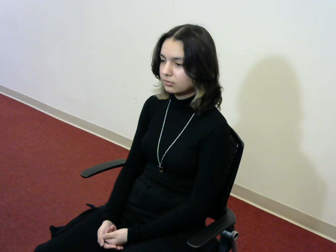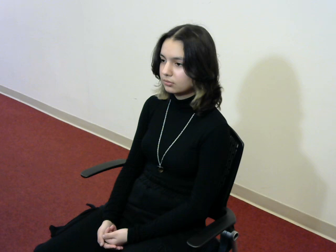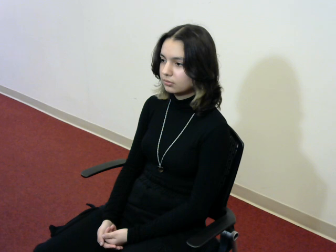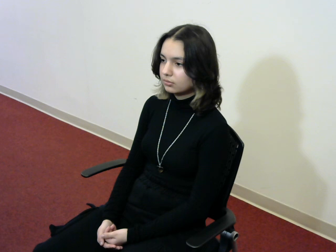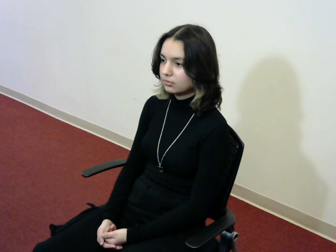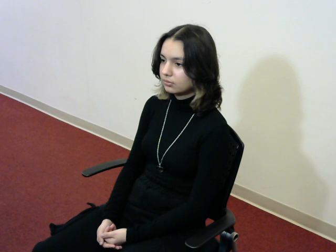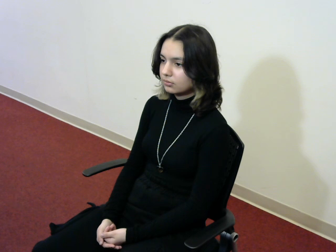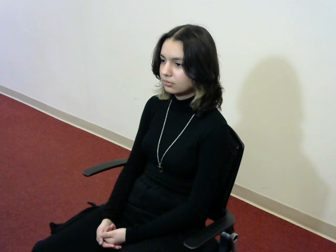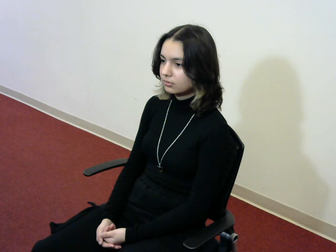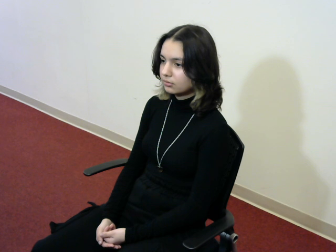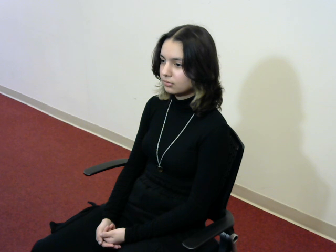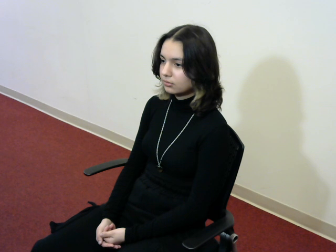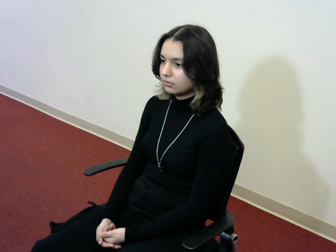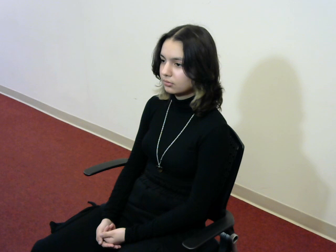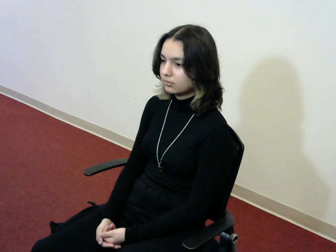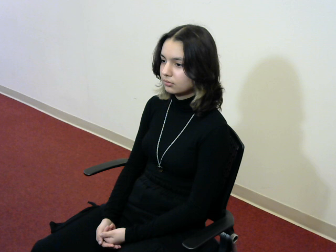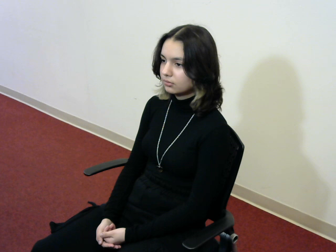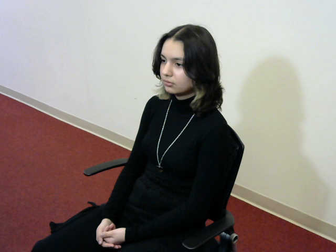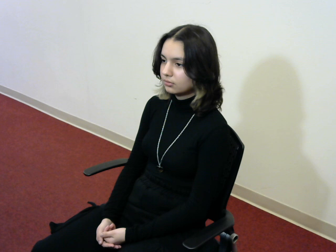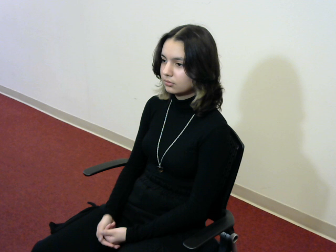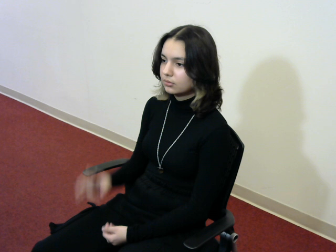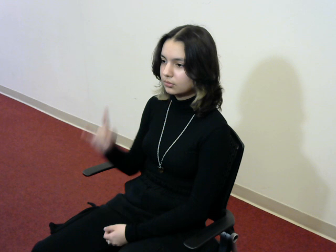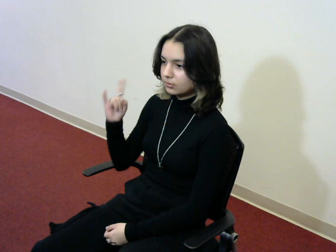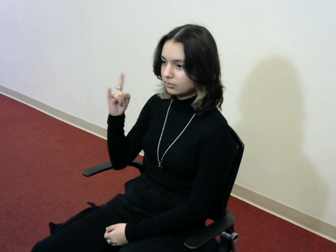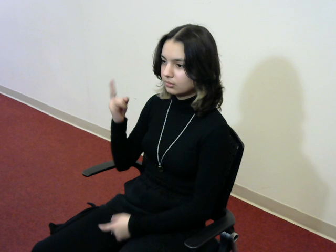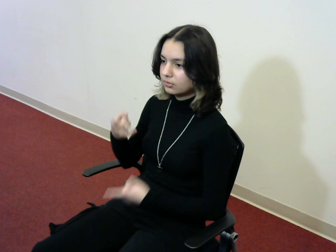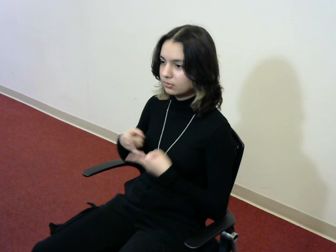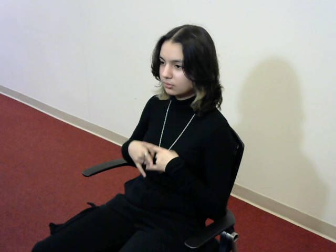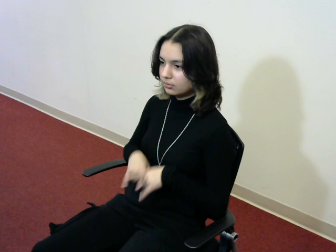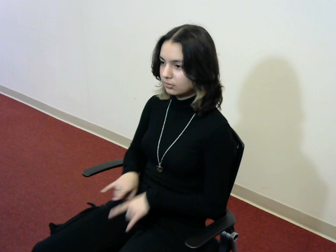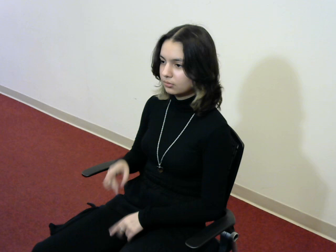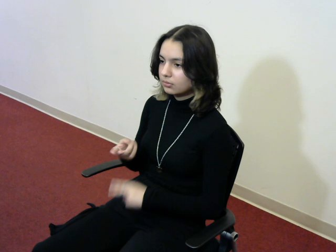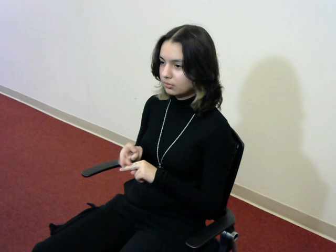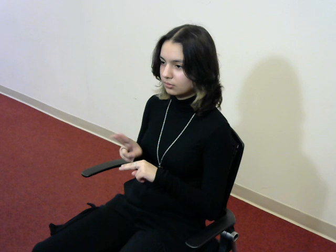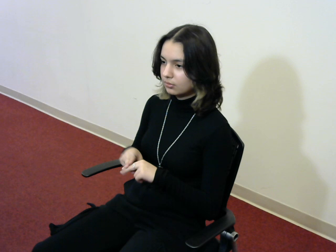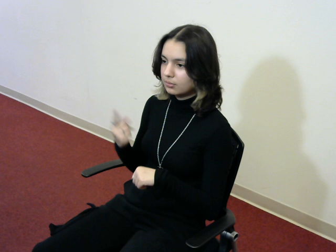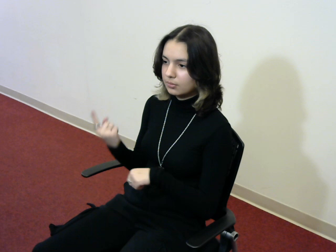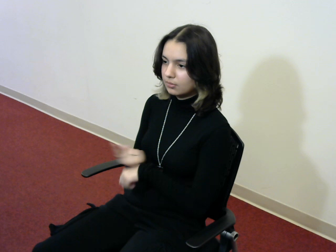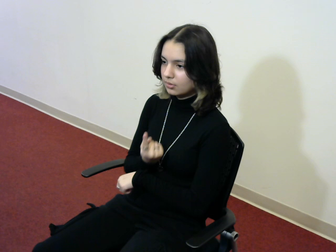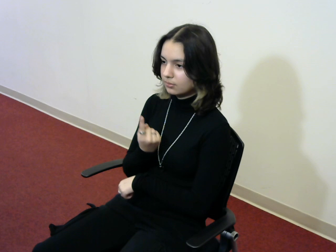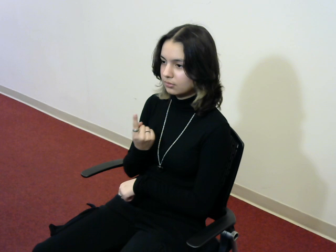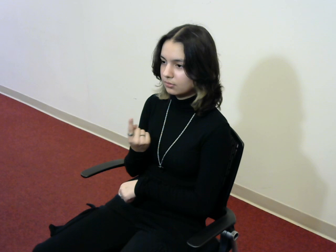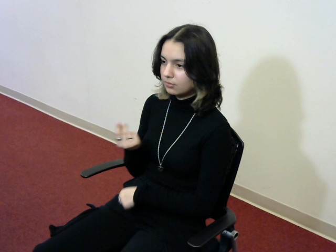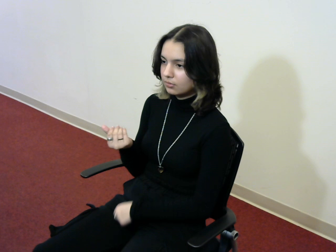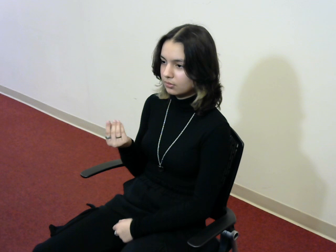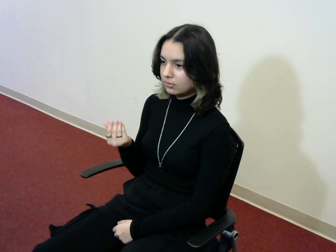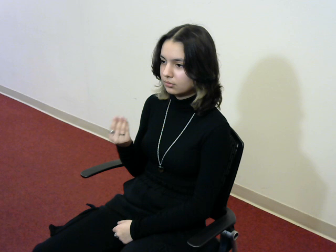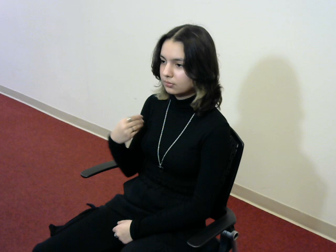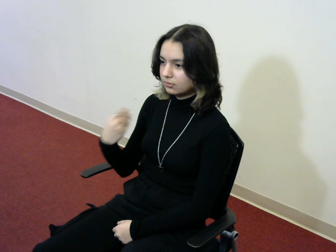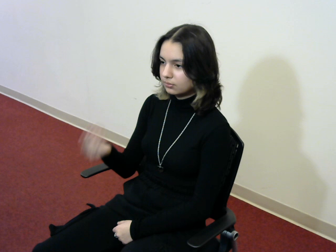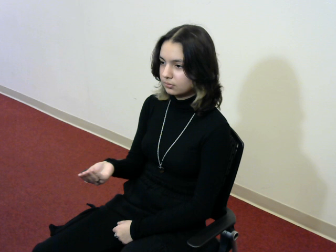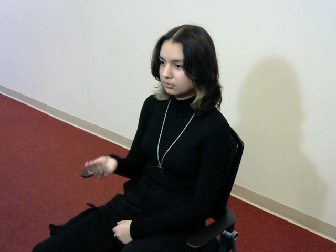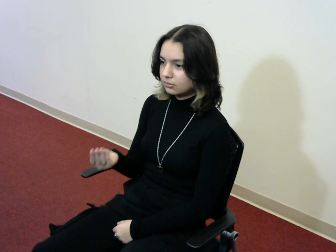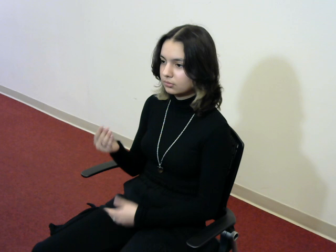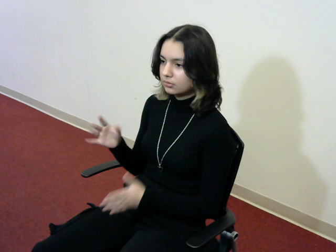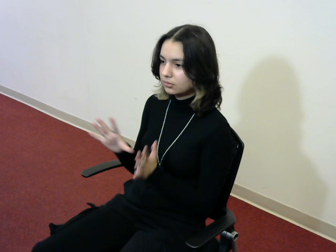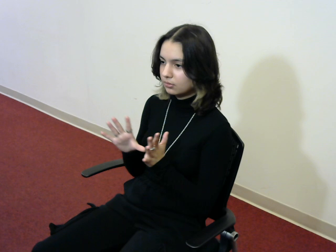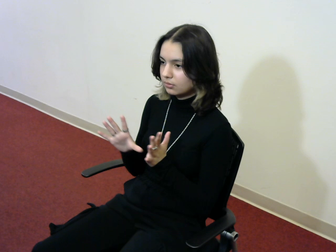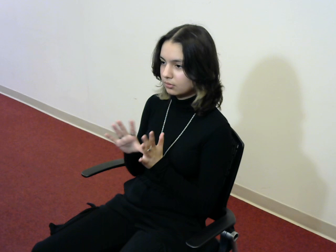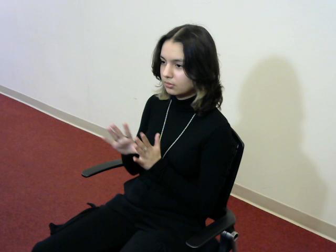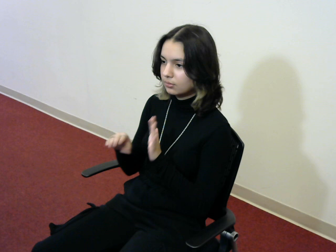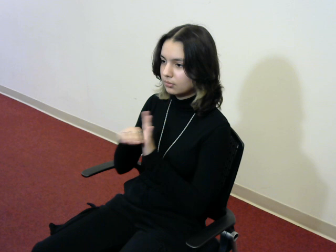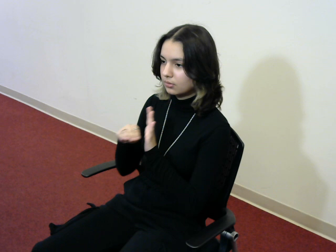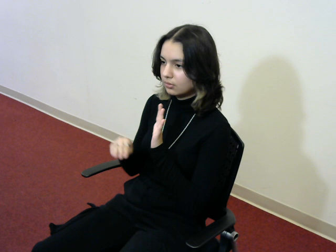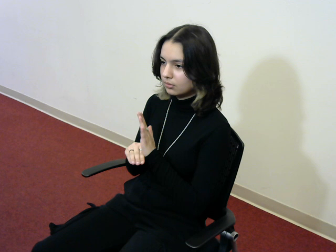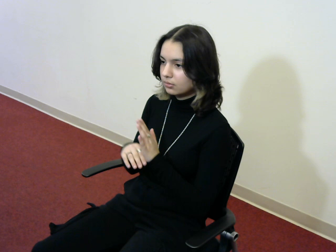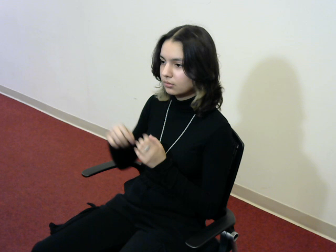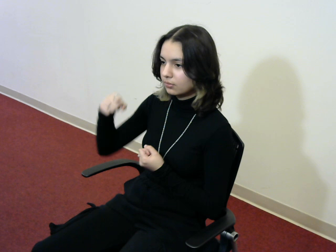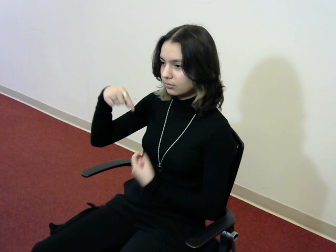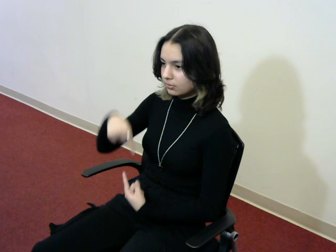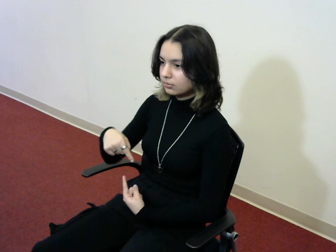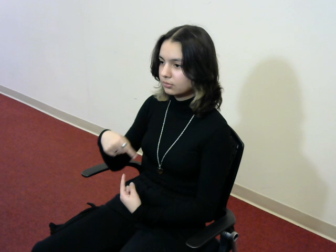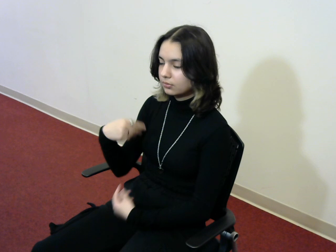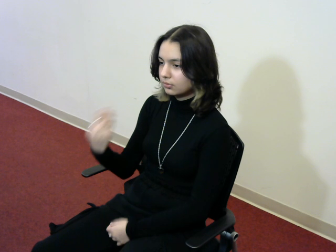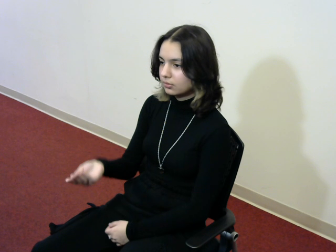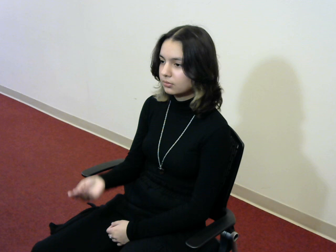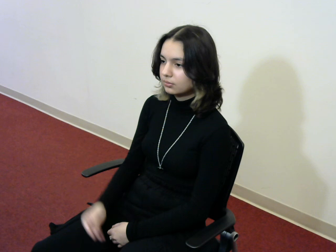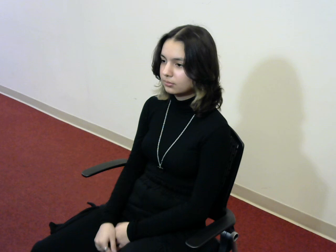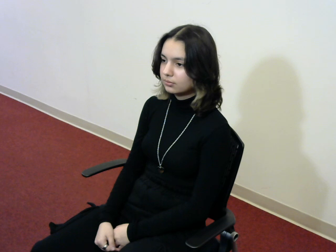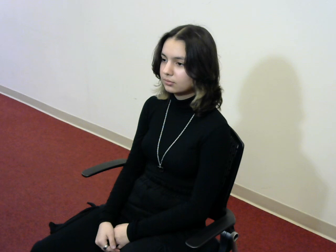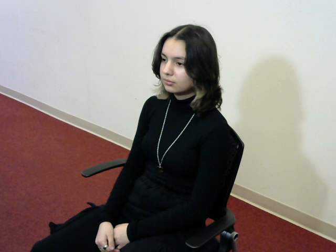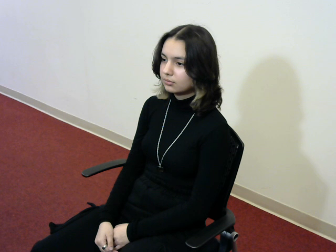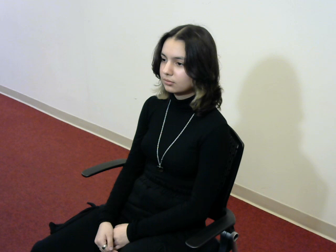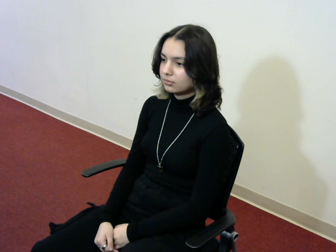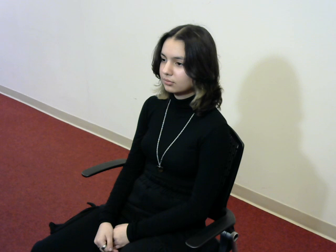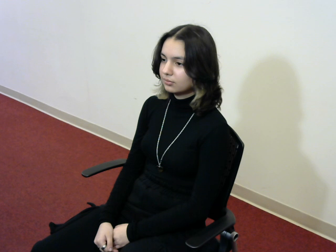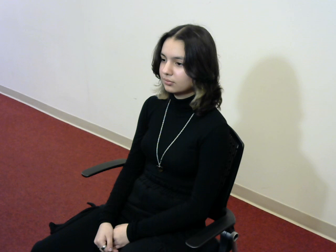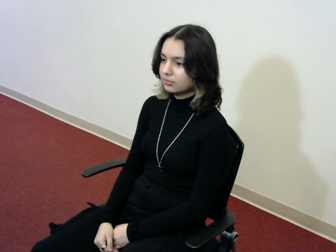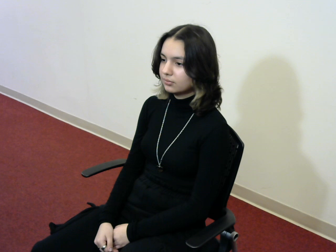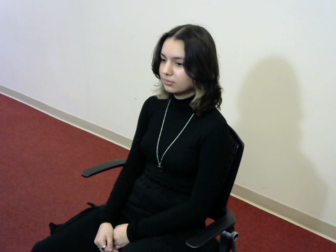Uşağın doğulmasına görə birdəfəlik məbləğin verilməsi elektron qaydaya uyğun verilir